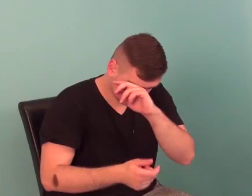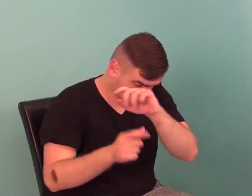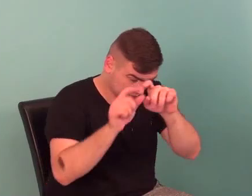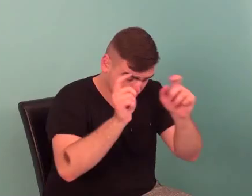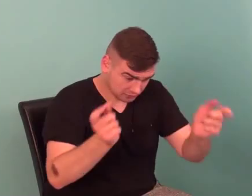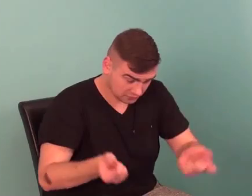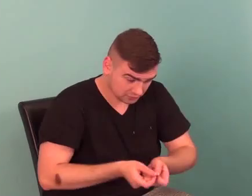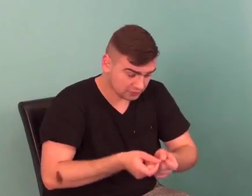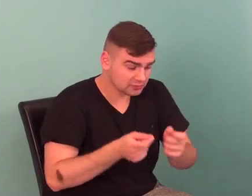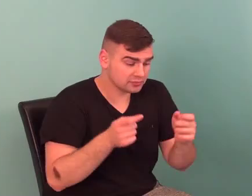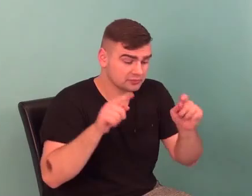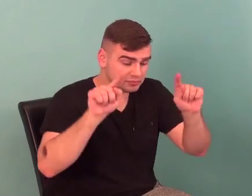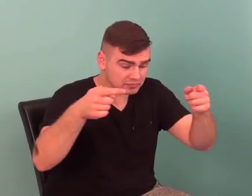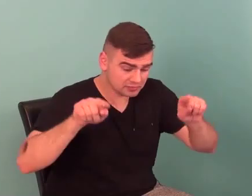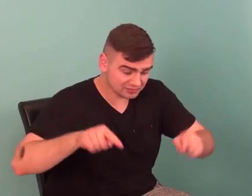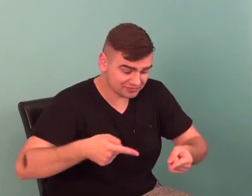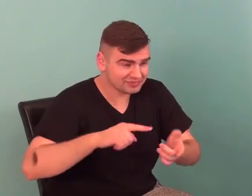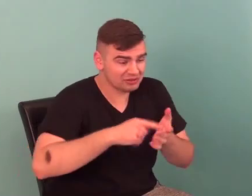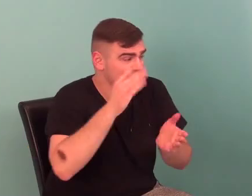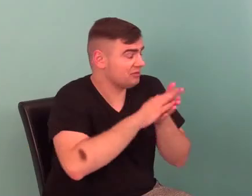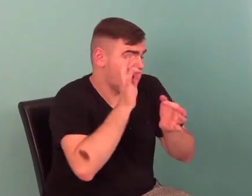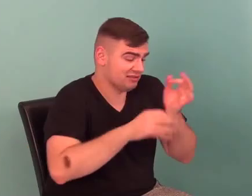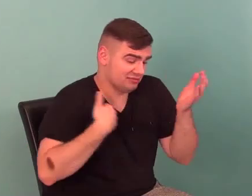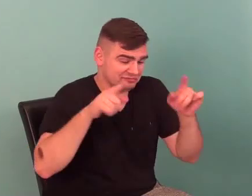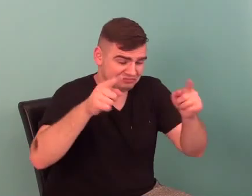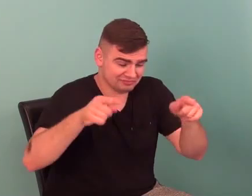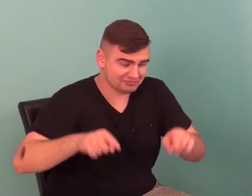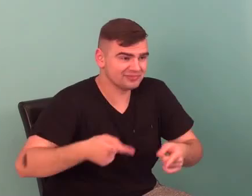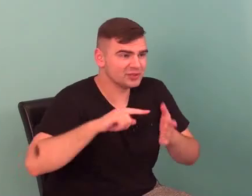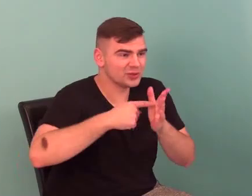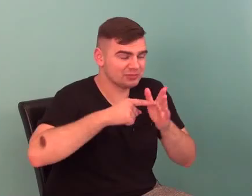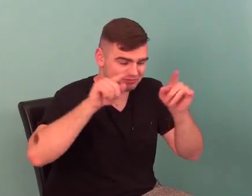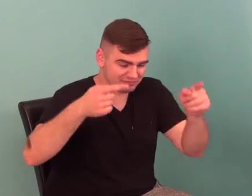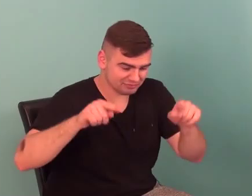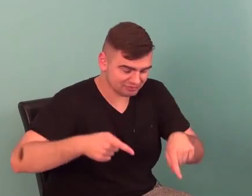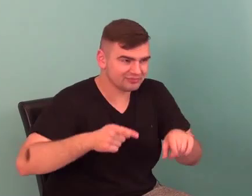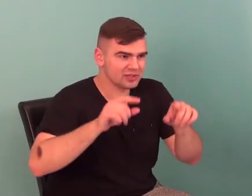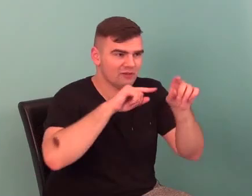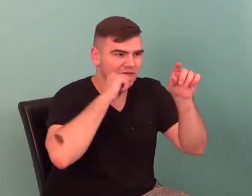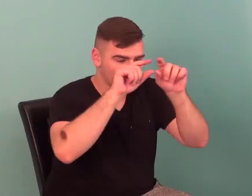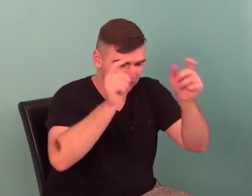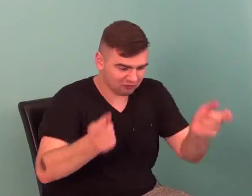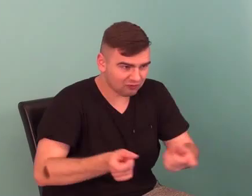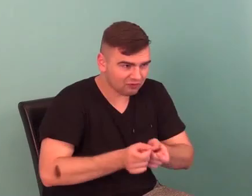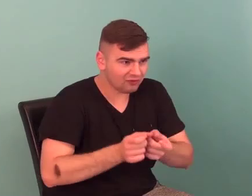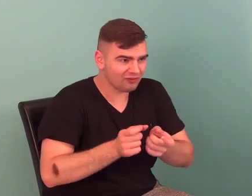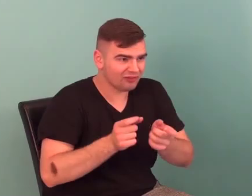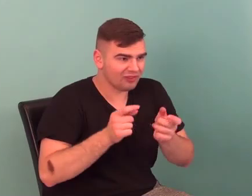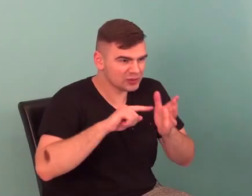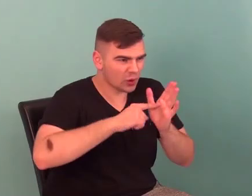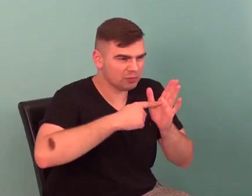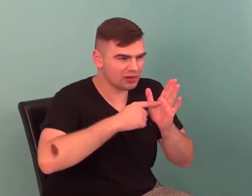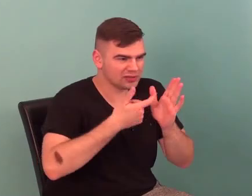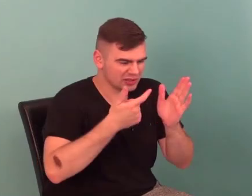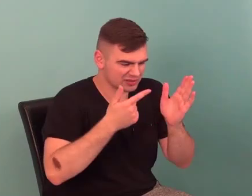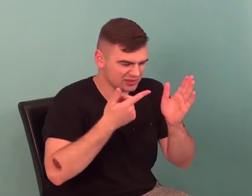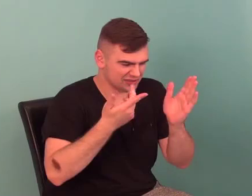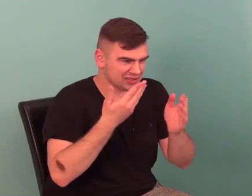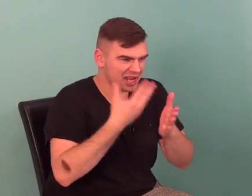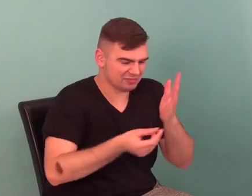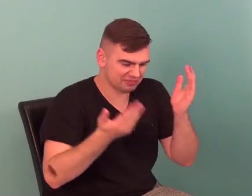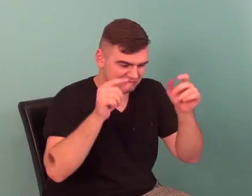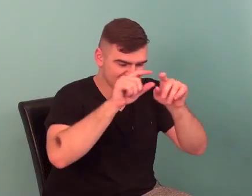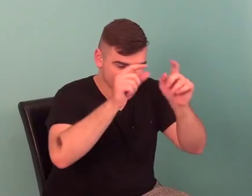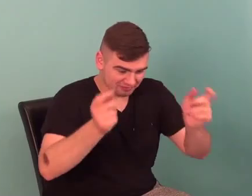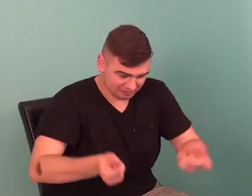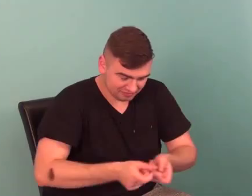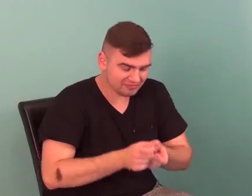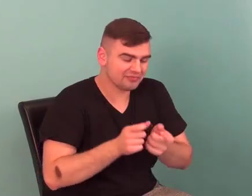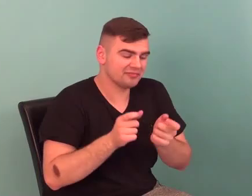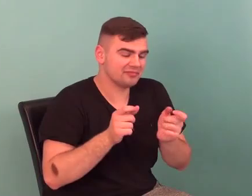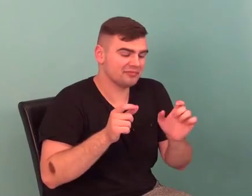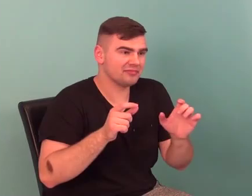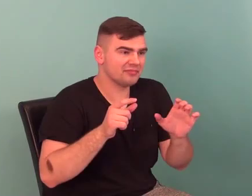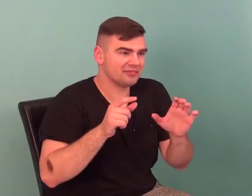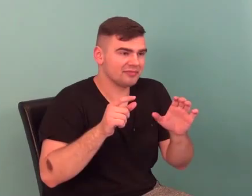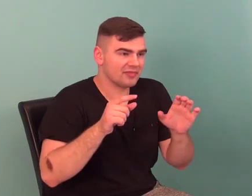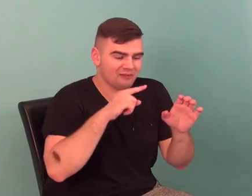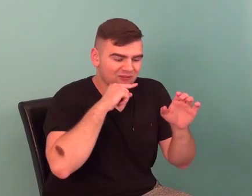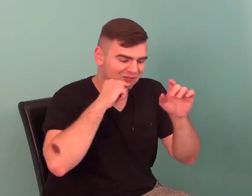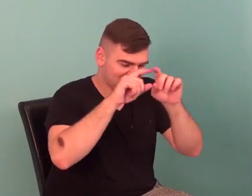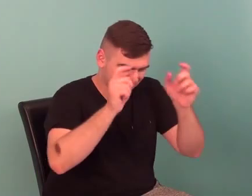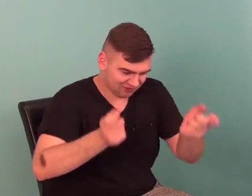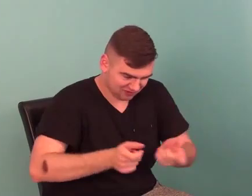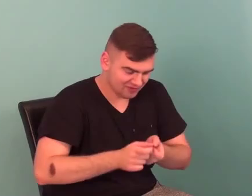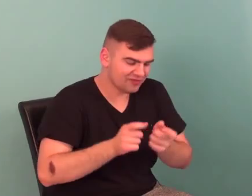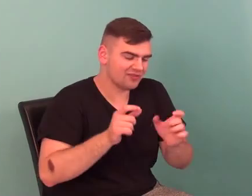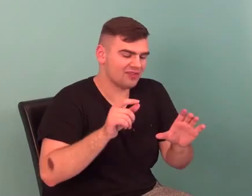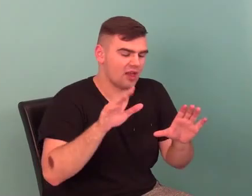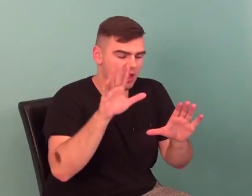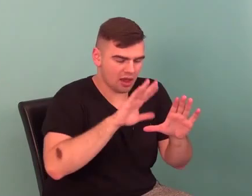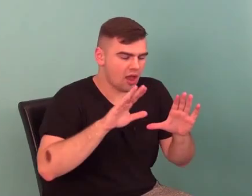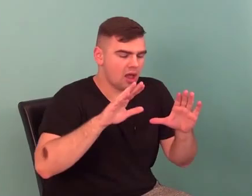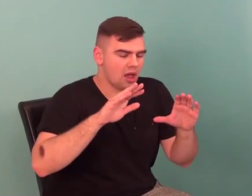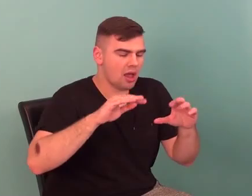Zamigam dokładnie, są cztery srebrne śruby, prawy górny i dolny róg, oraz lewy górny i dolny róg, a w środku tego jest czerwone, grube koło.